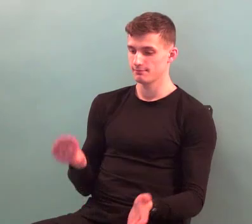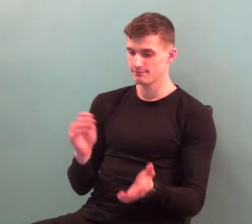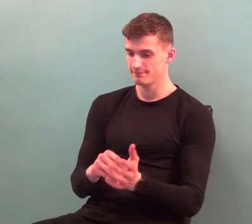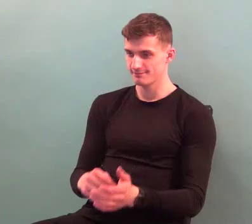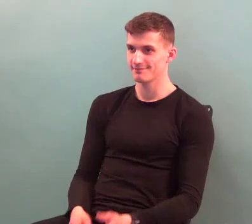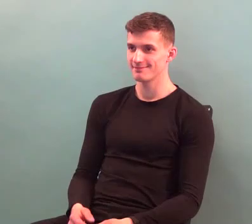Wymyślone.